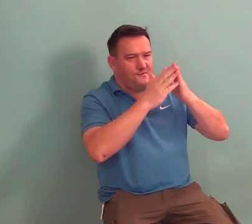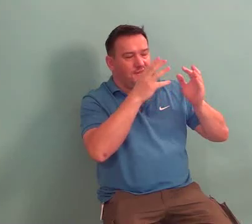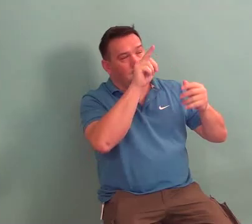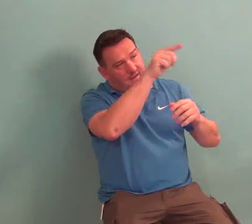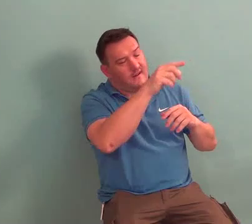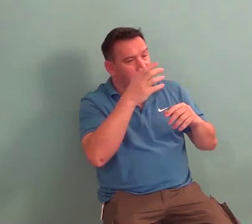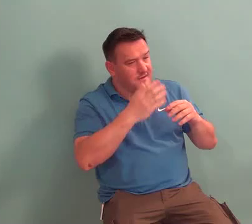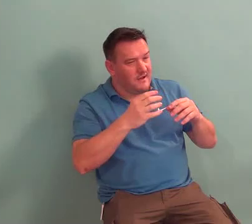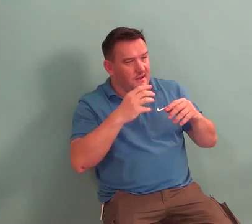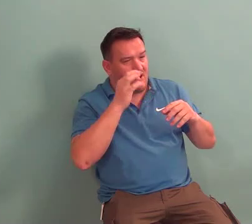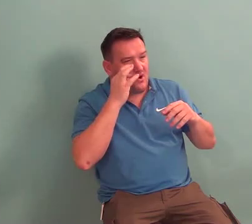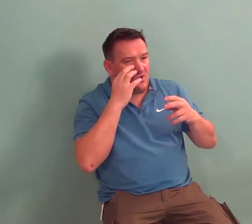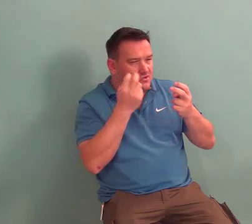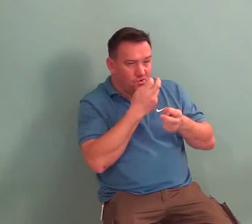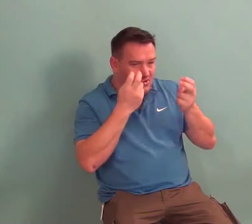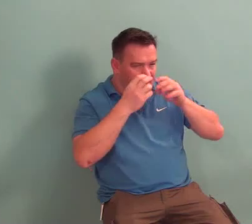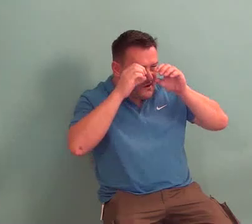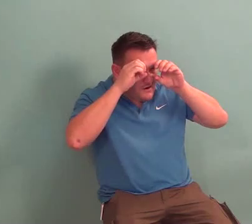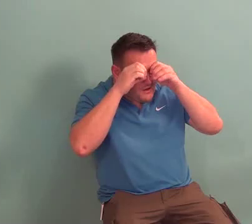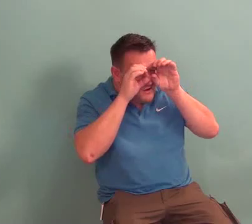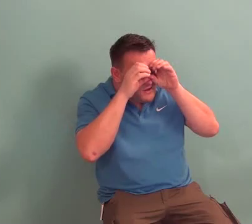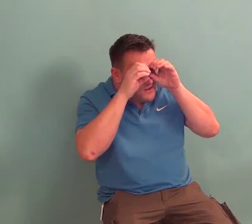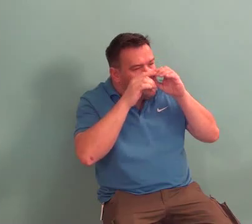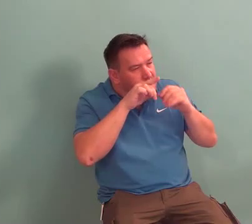Tam kot czegoś szuka przez lornetkę.